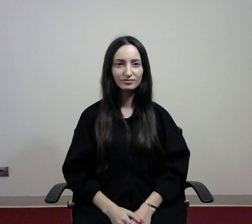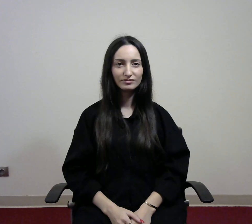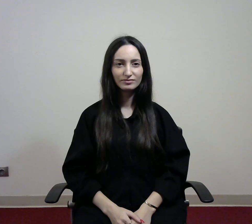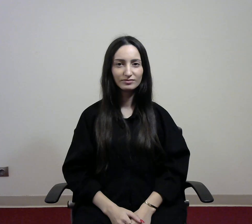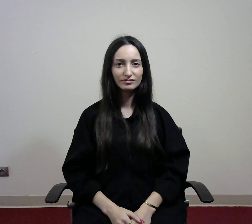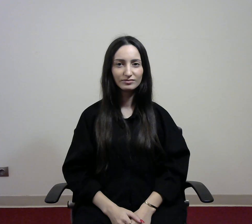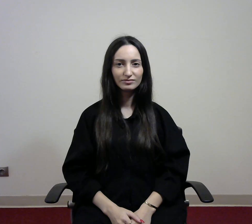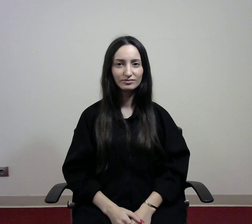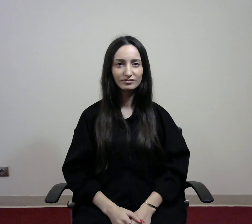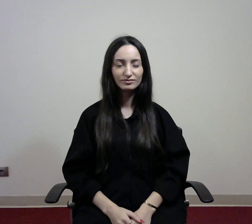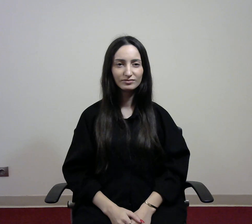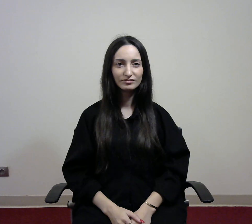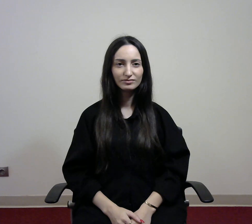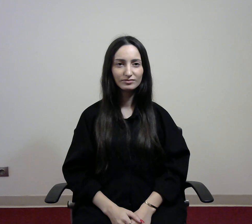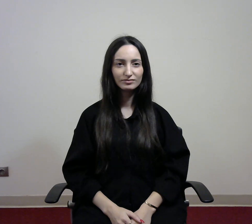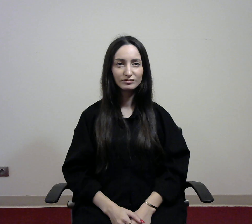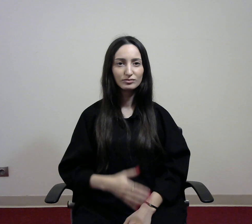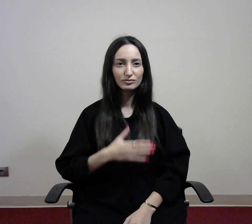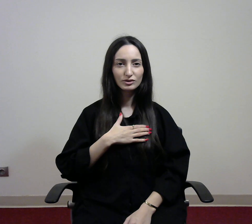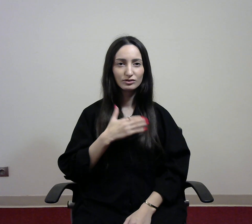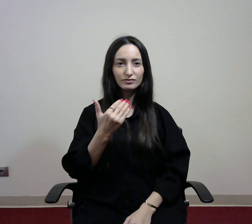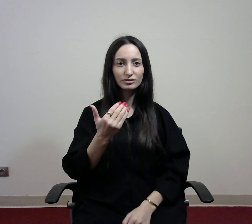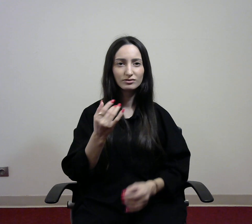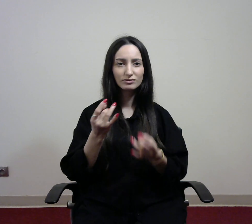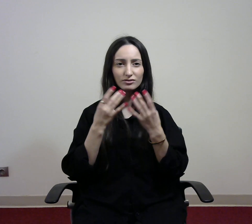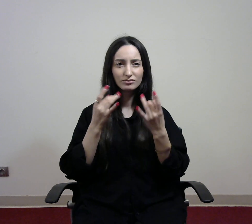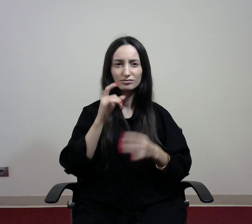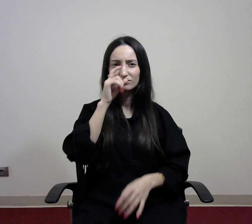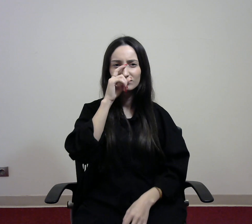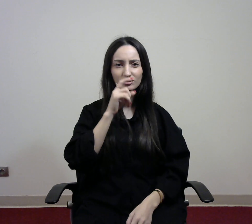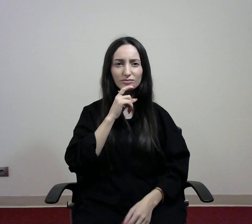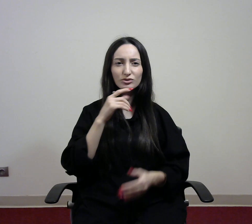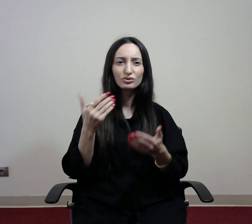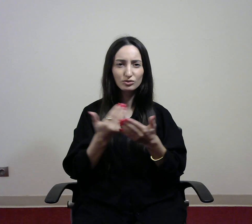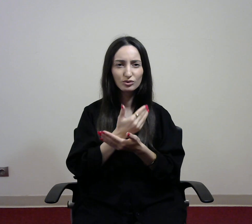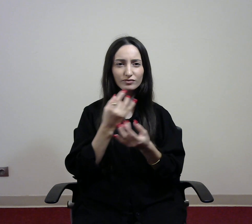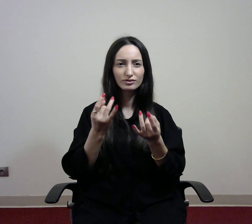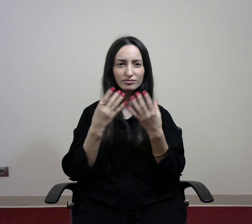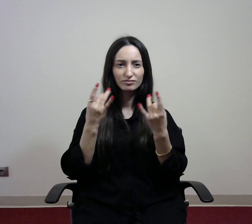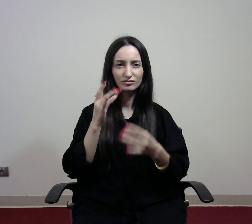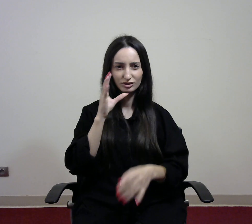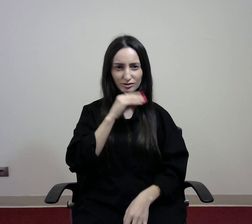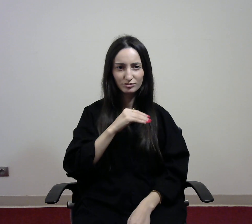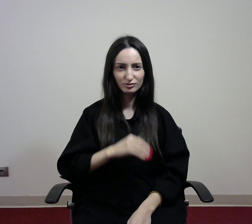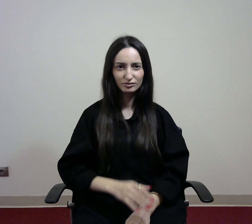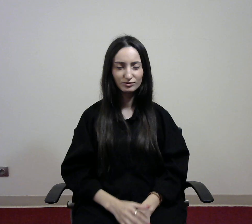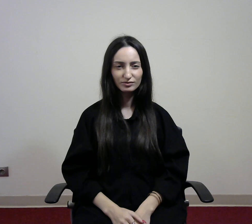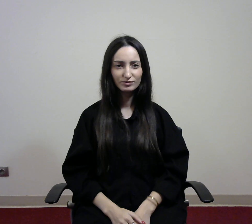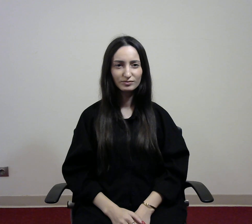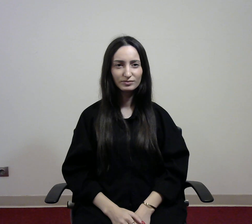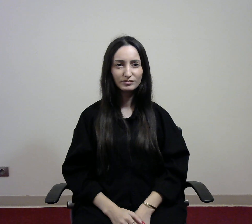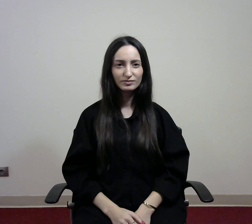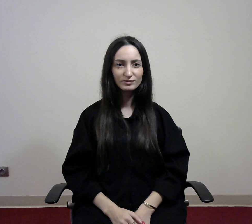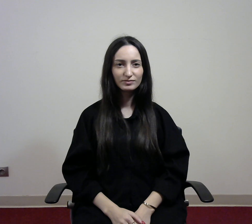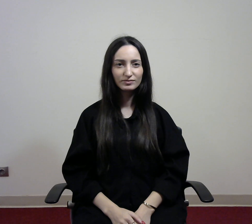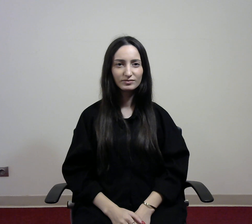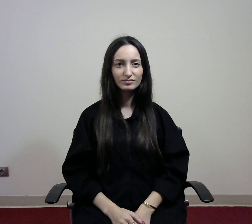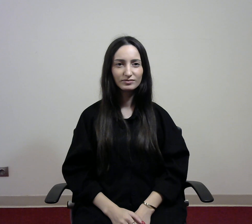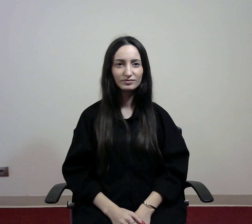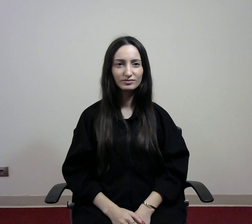Mən sizin dediklərinizi başa düşmədim, yenidən izah edə bilərsinizmi?